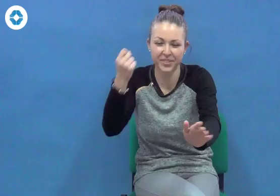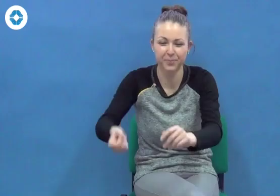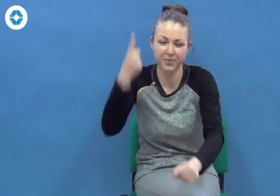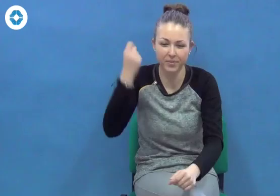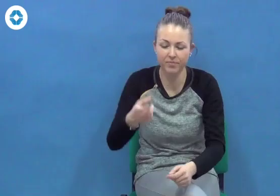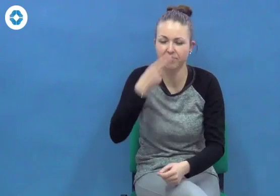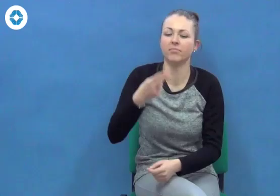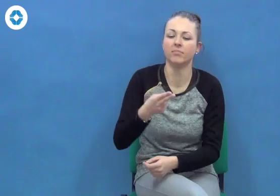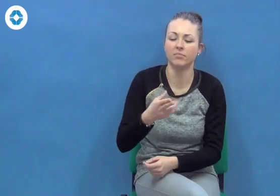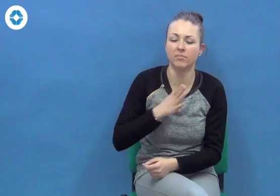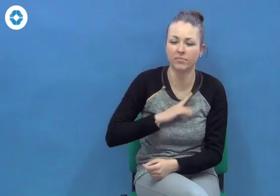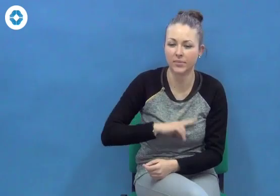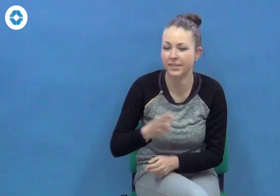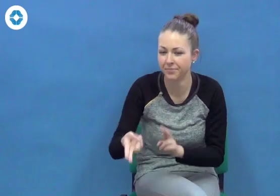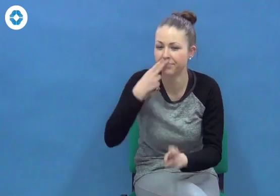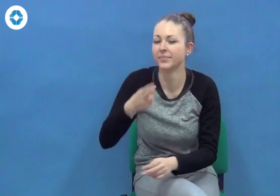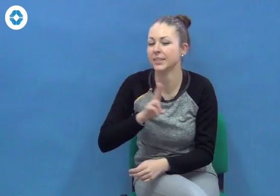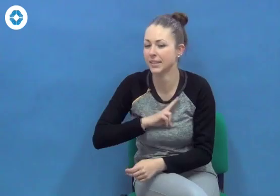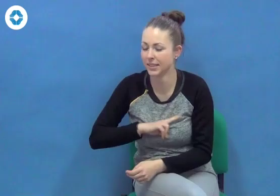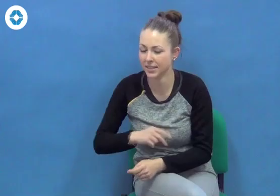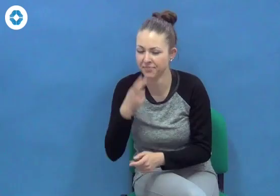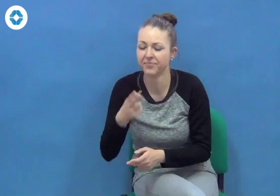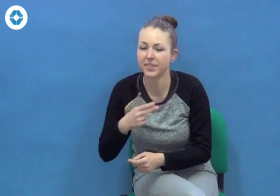Policjant dostaje tym w twarz kilka razy i wytrzymuje to.